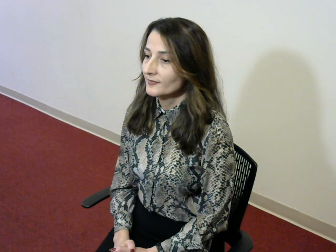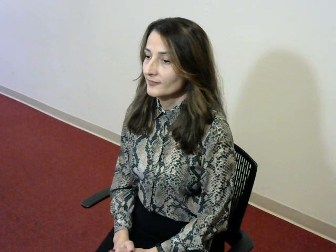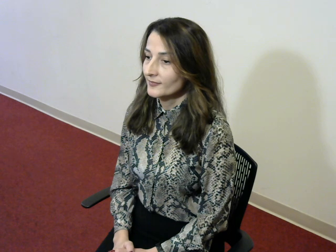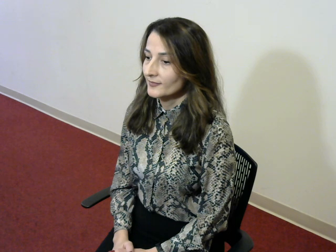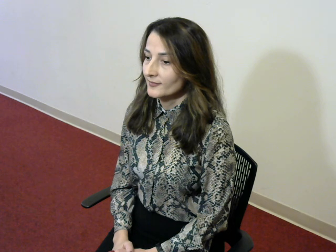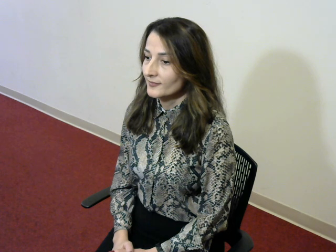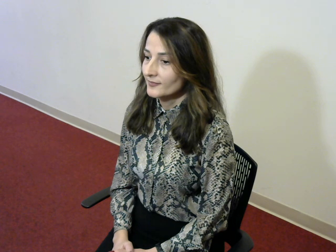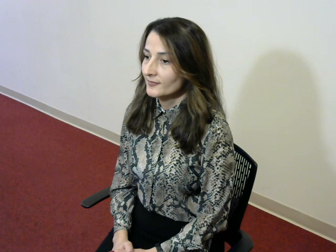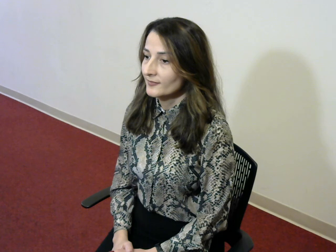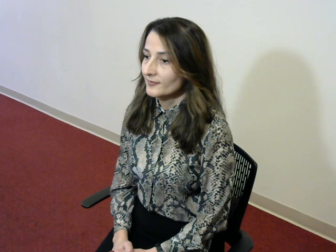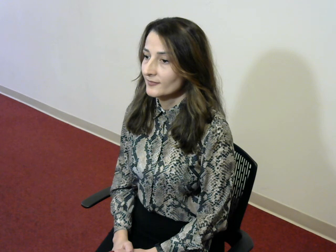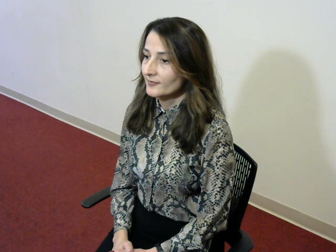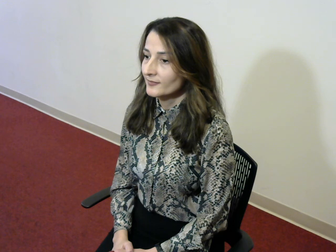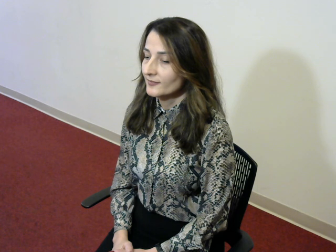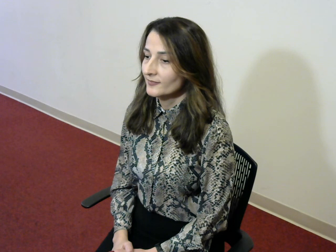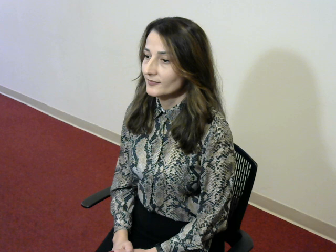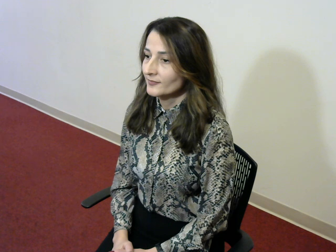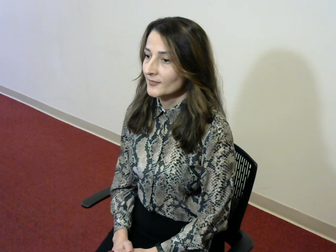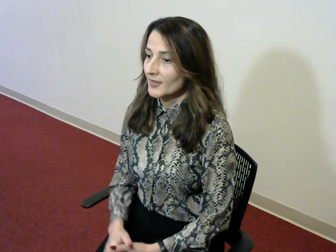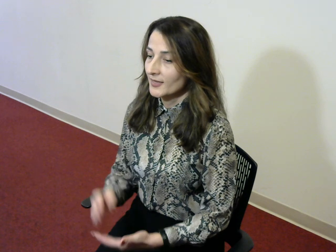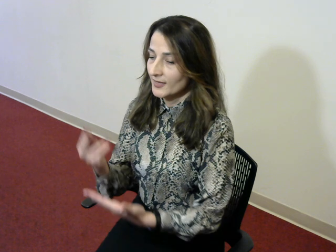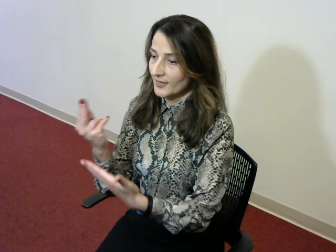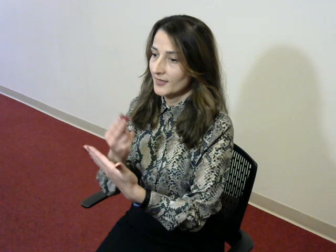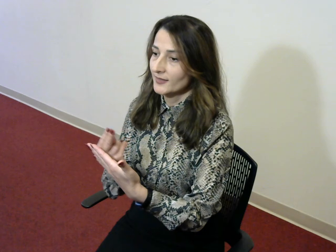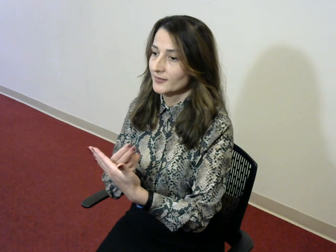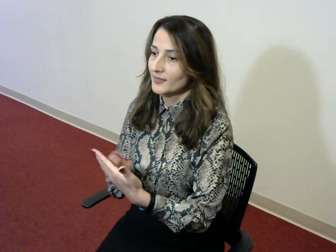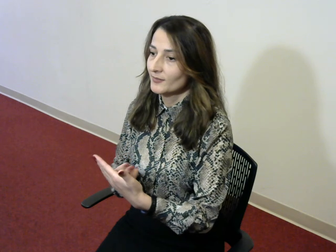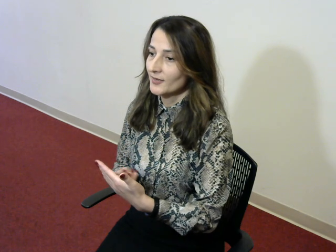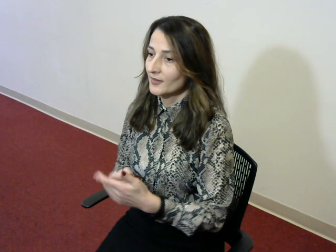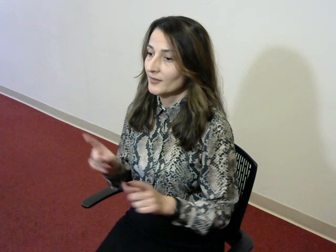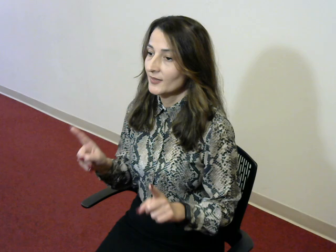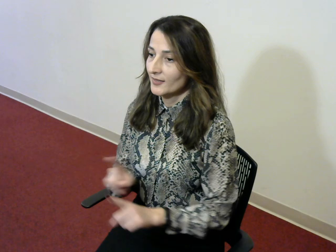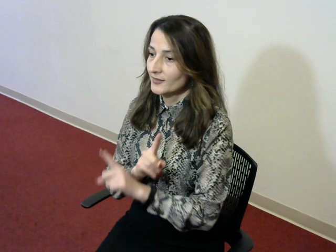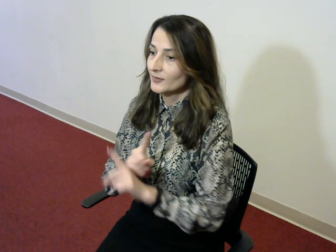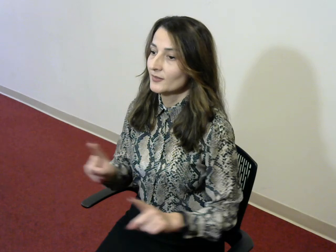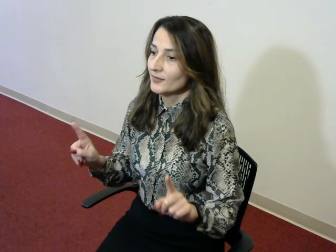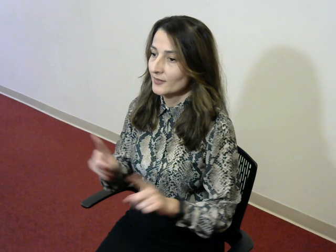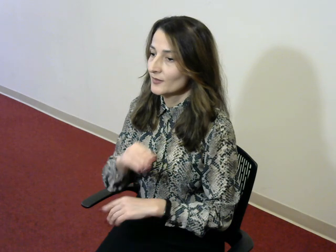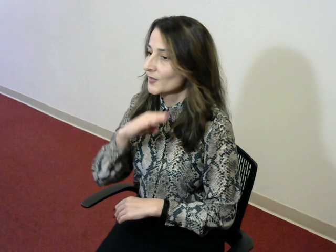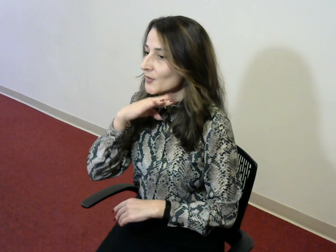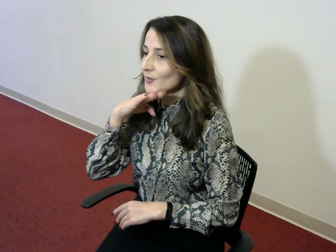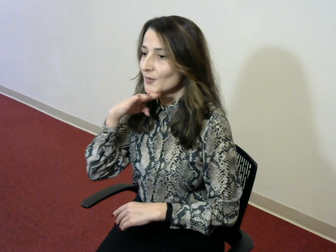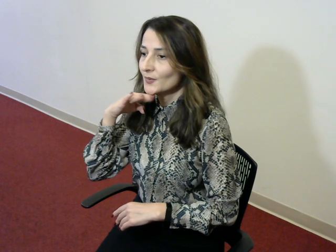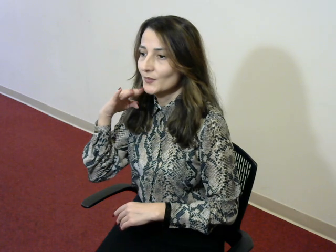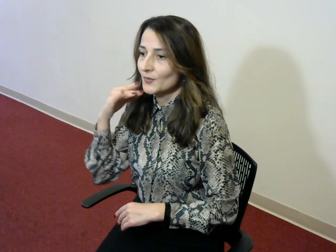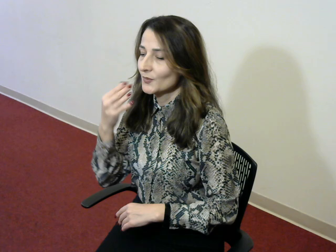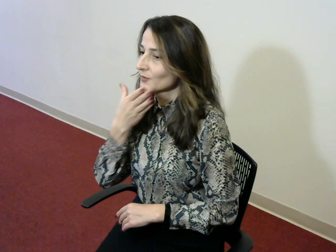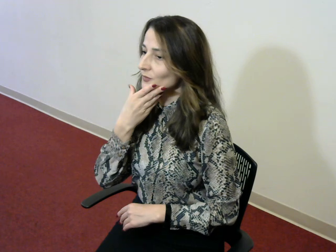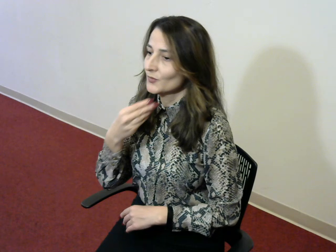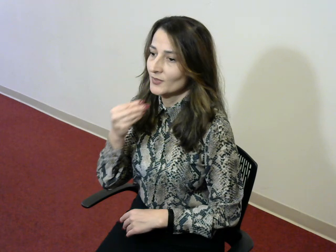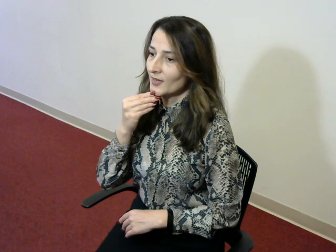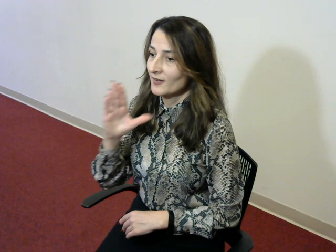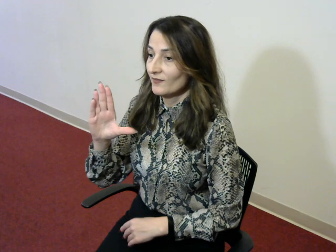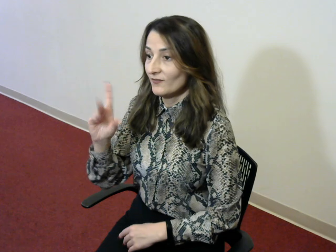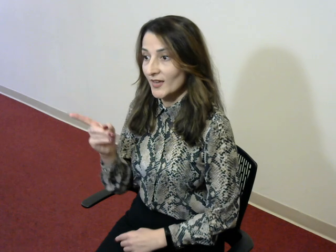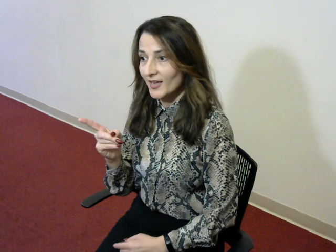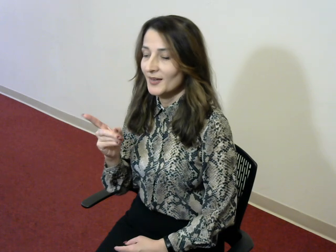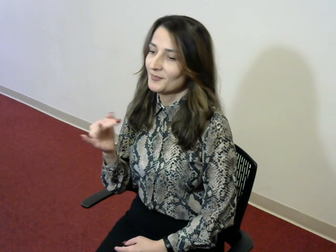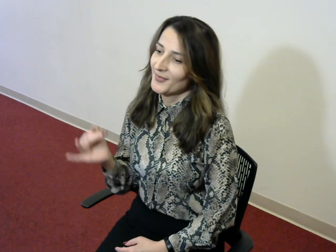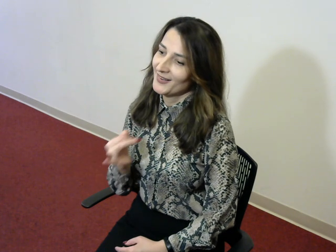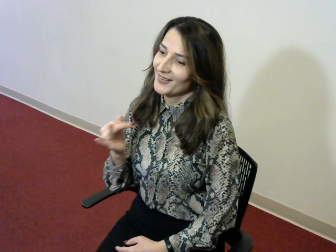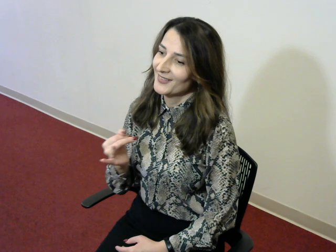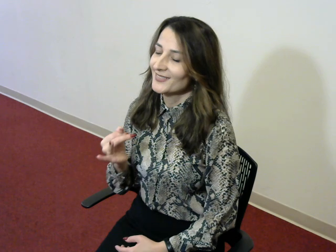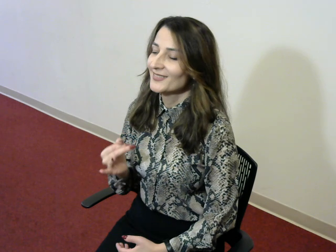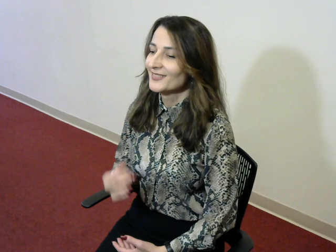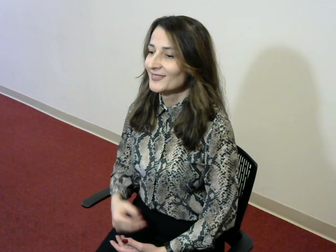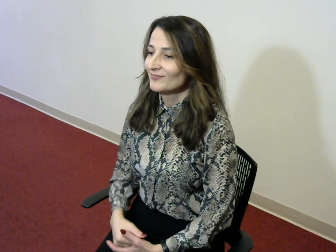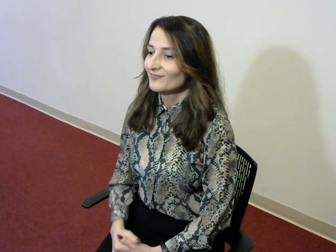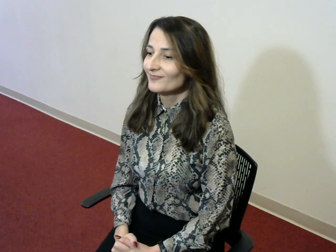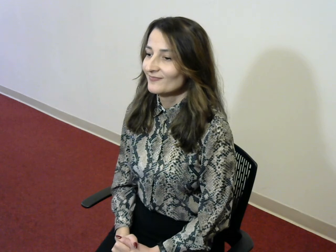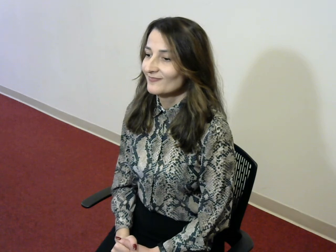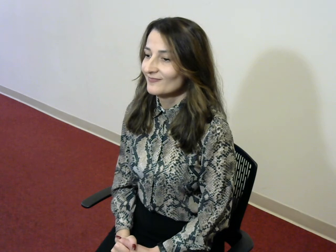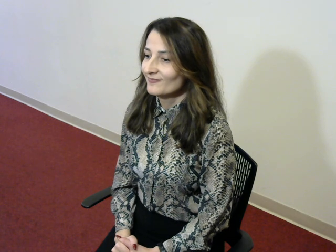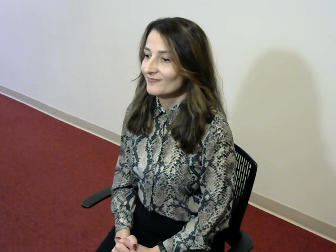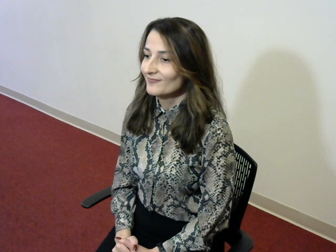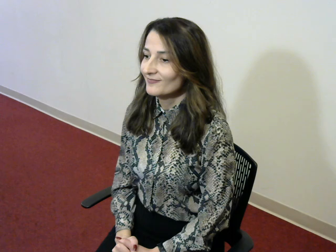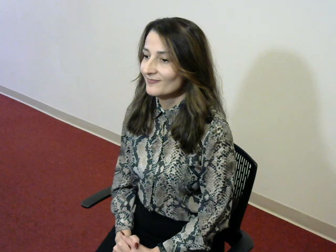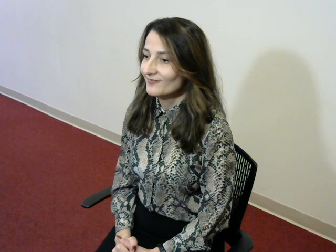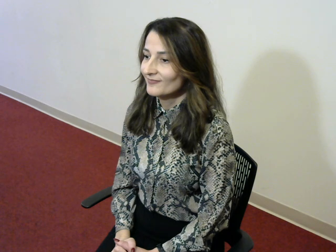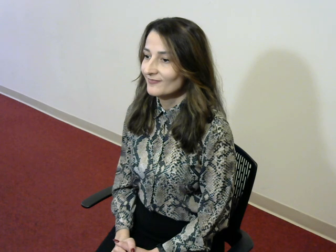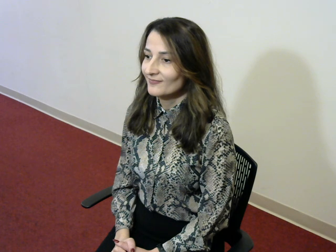Rəsm muzeyi çox gözəl və maraqlıdır